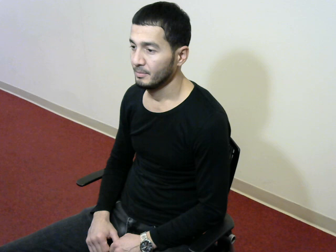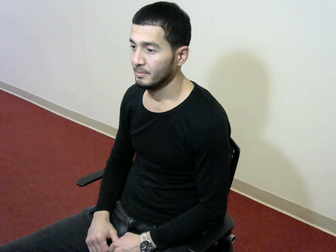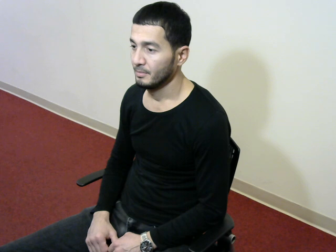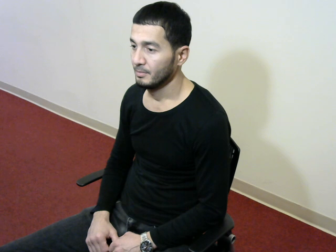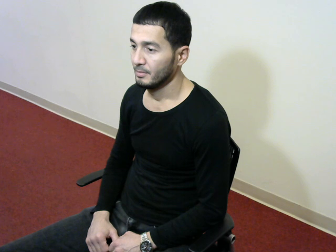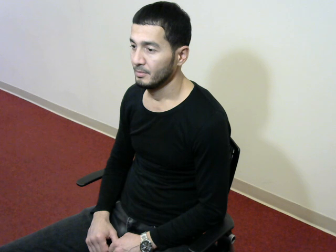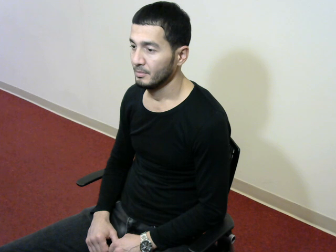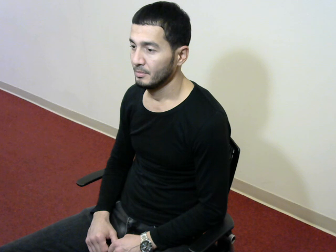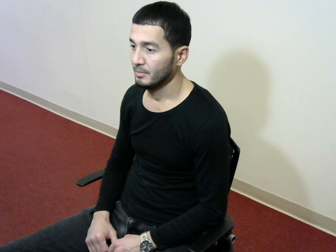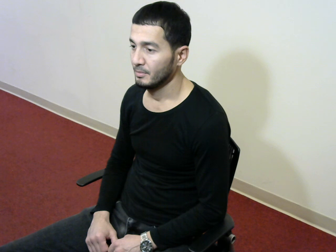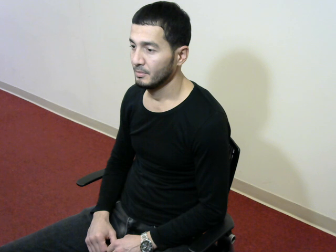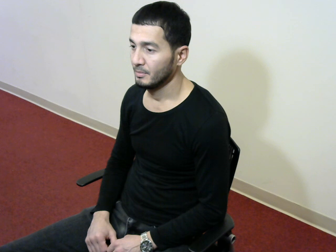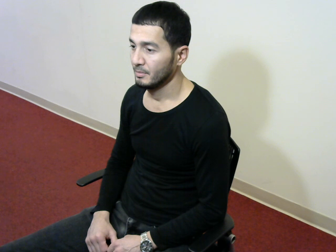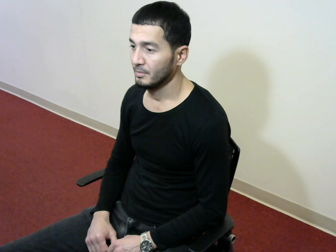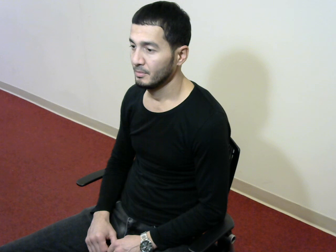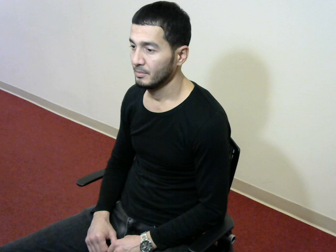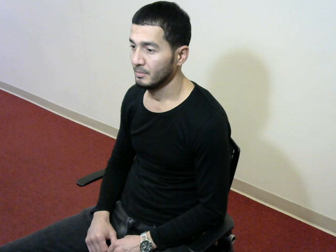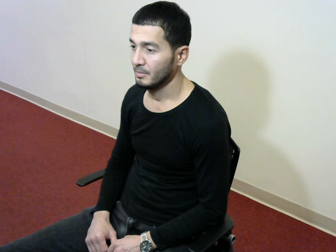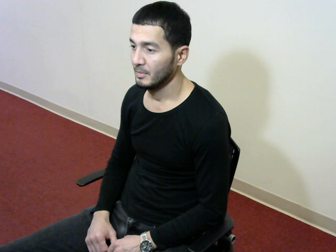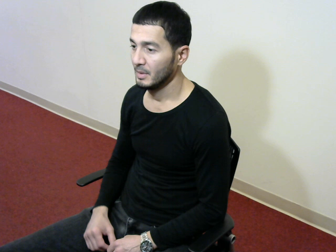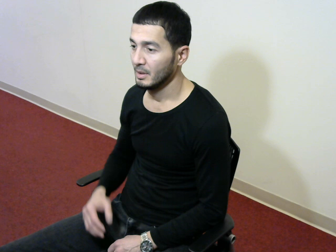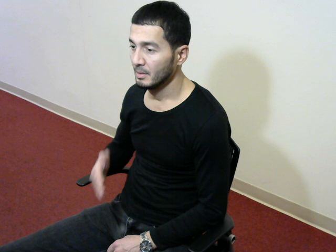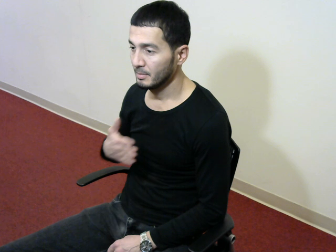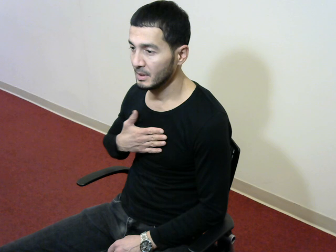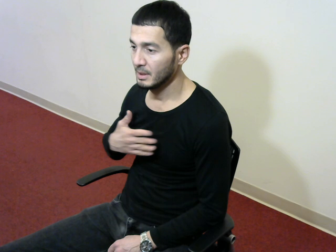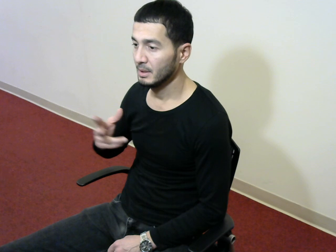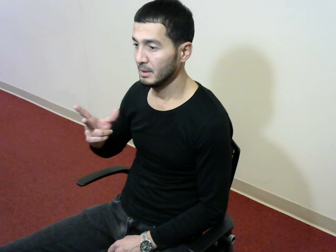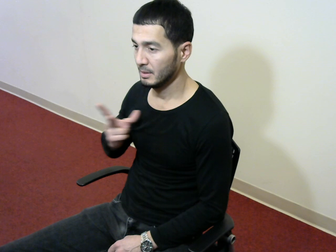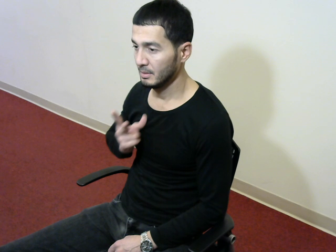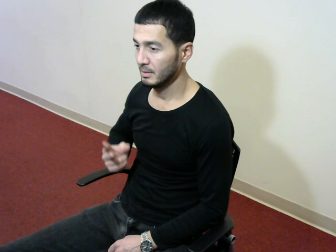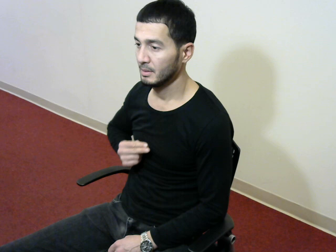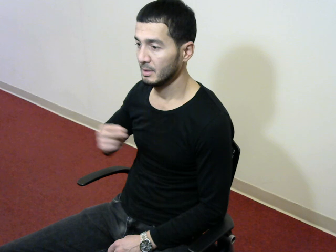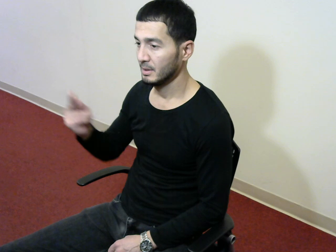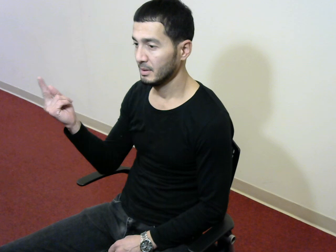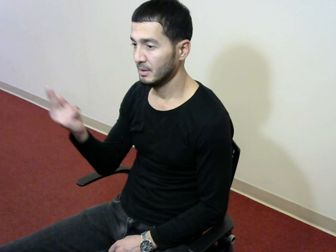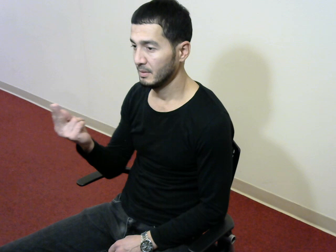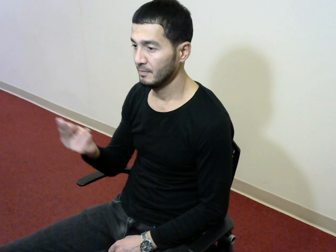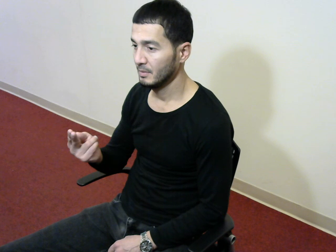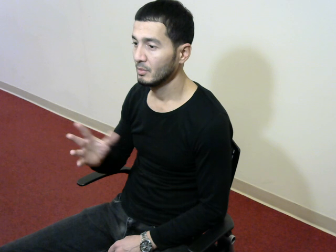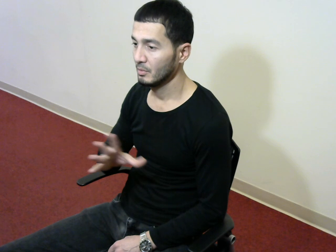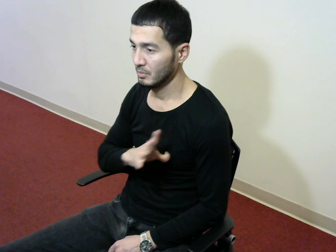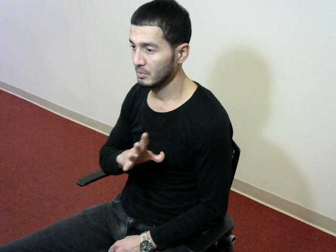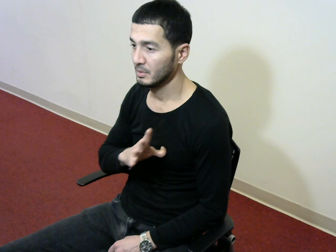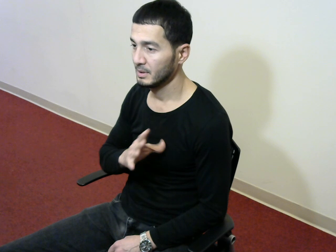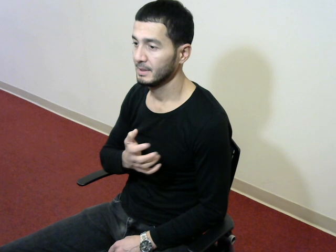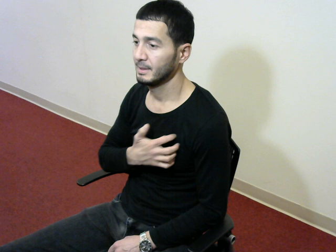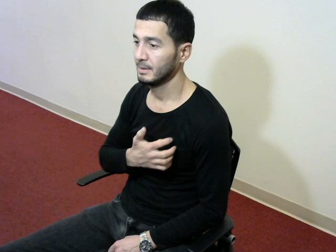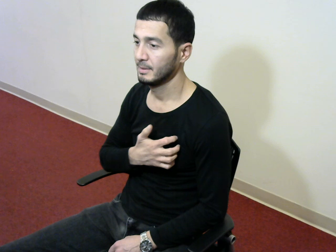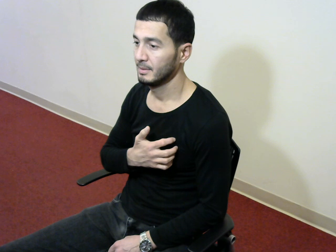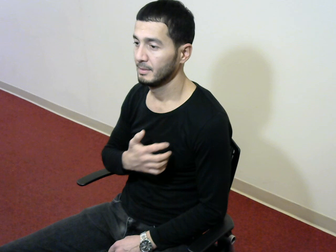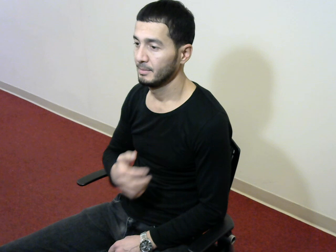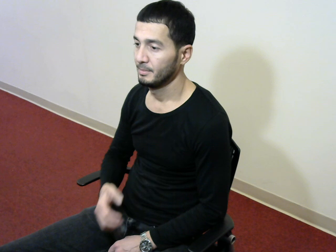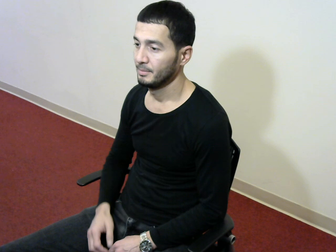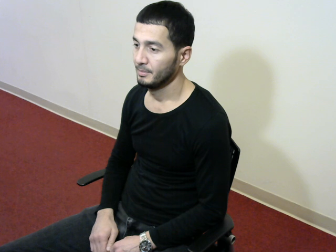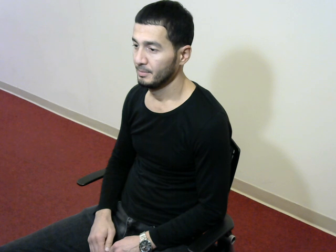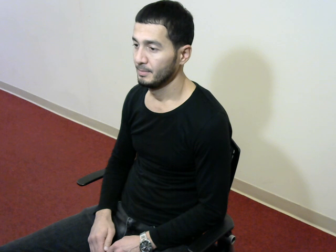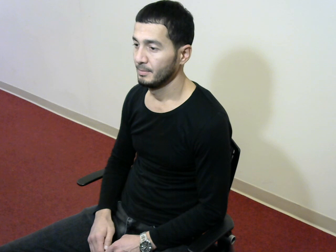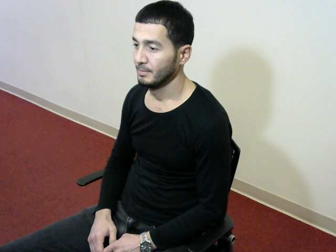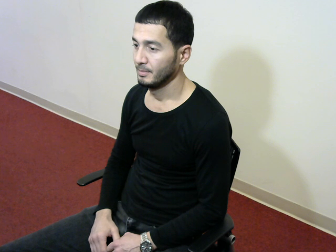Mənim qızım rəssam olmaq istəyir